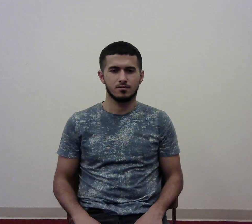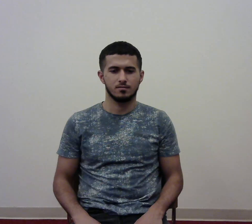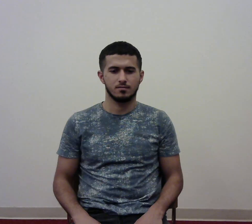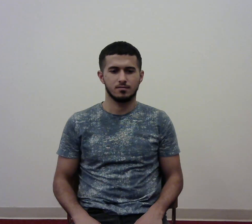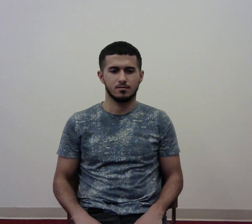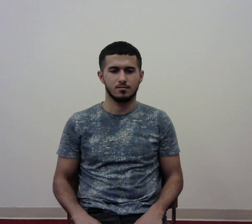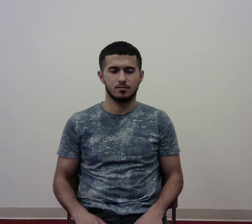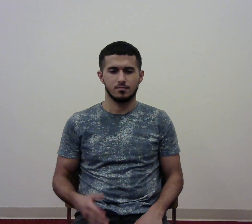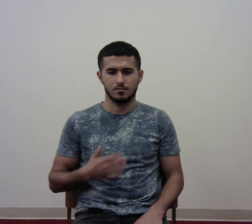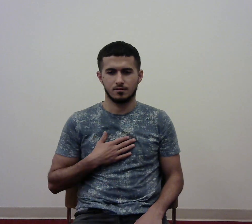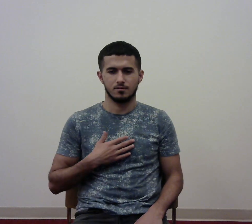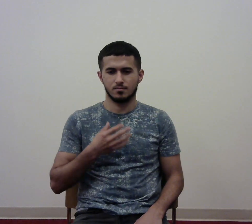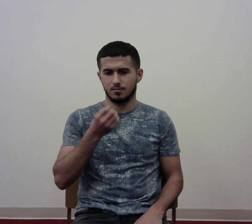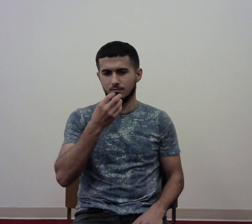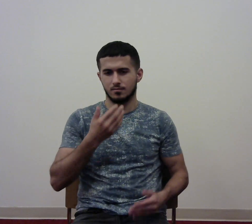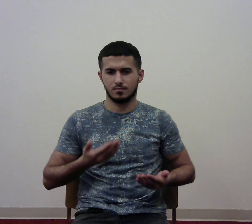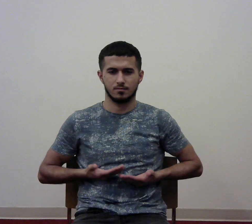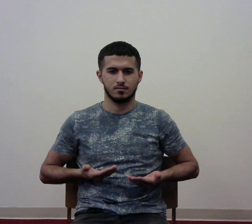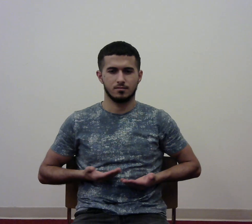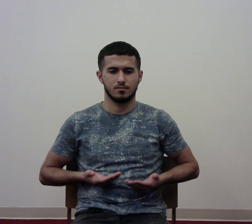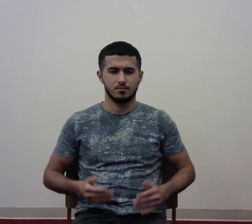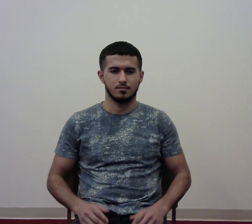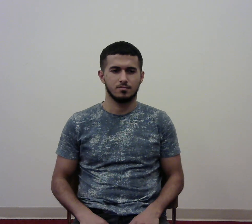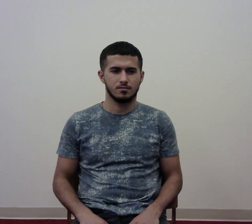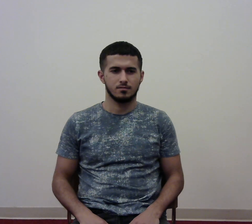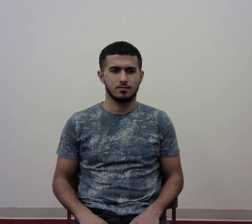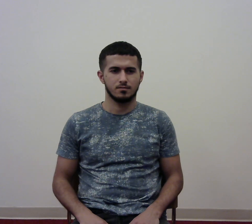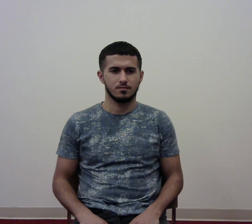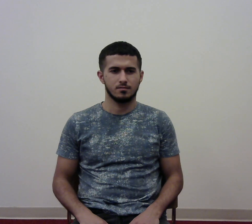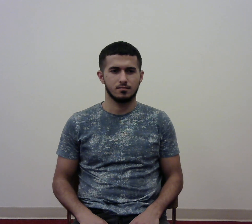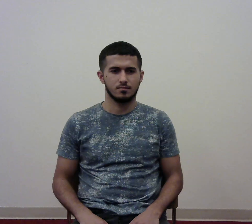Mən Bakıda yaşayıram